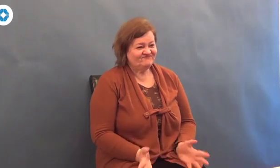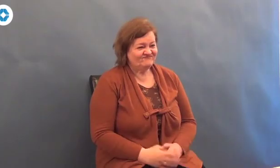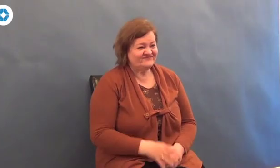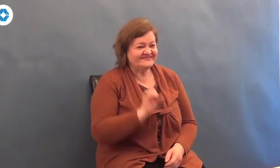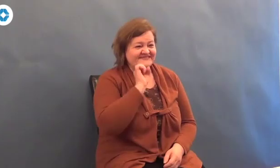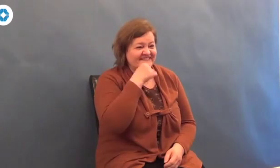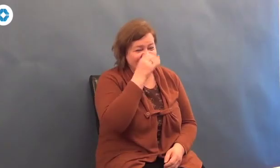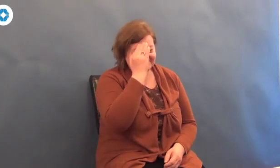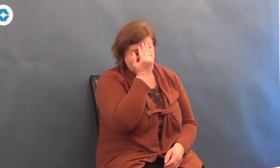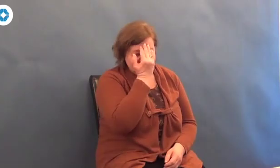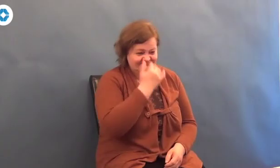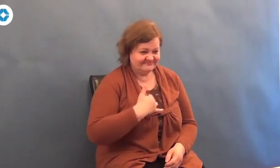Jestem stara, mam sklerozę.